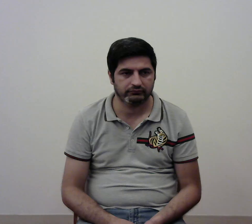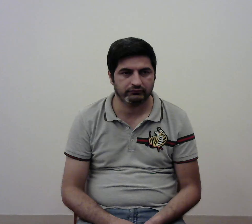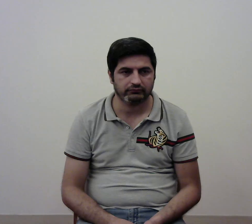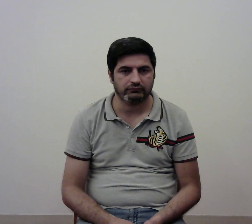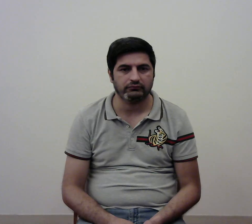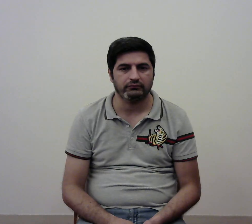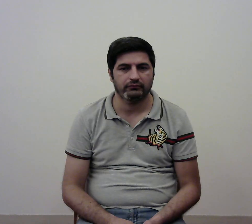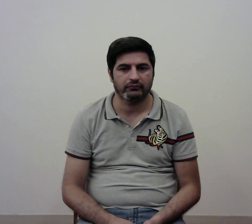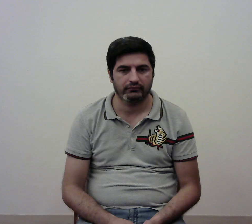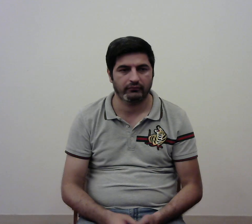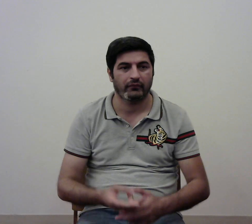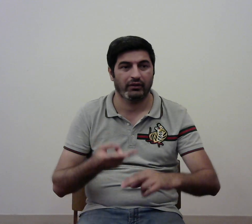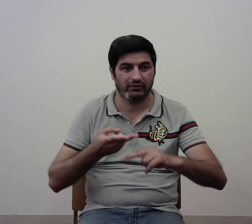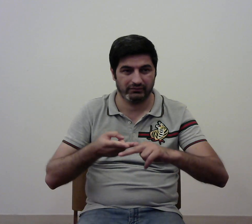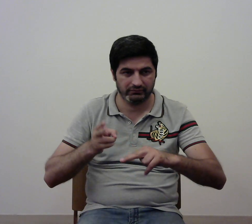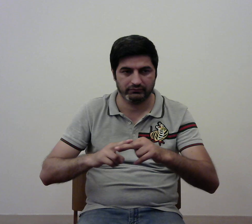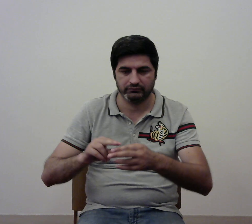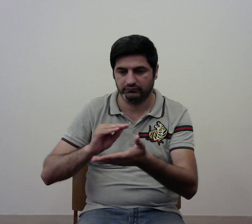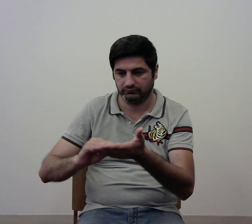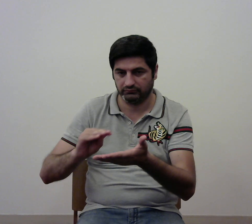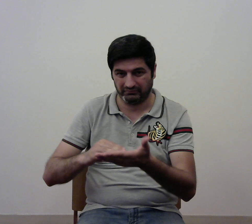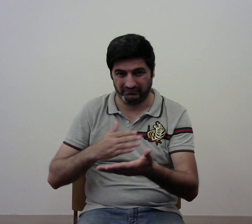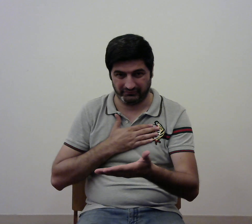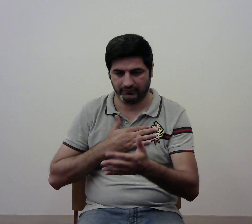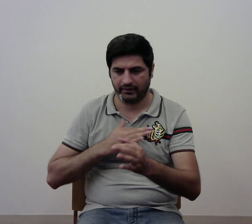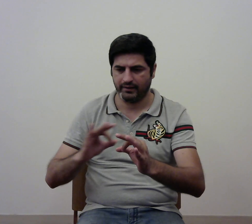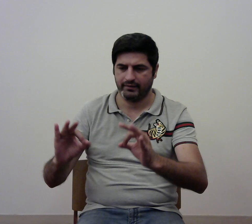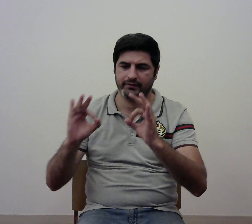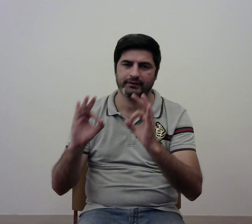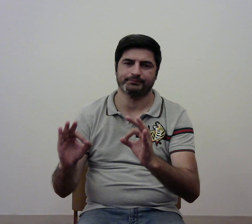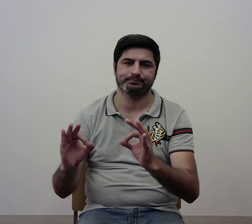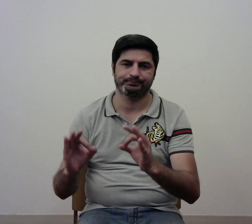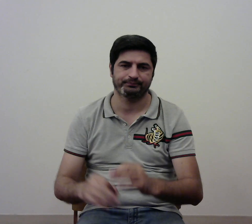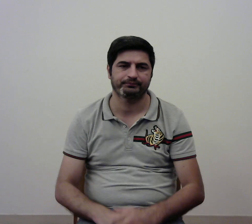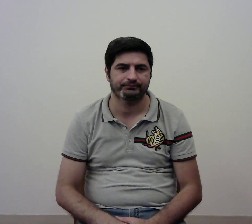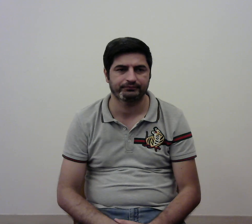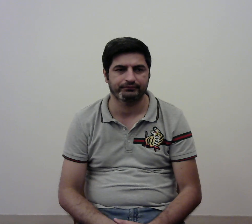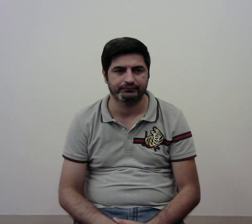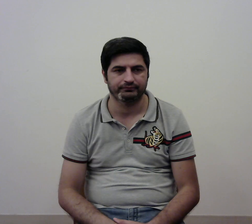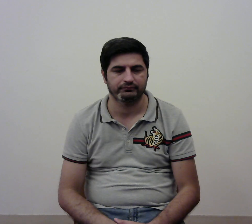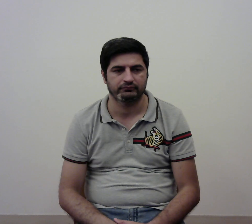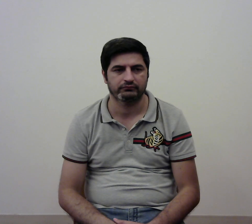Bu yazılar mənə aiddir